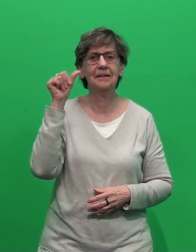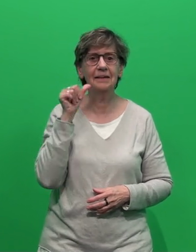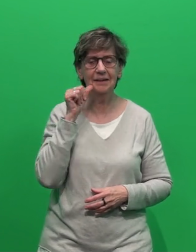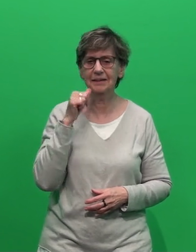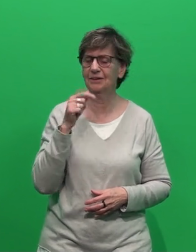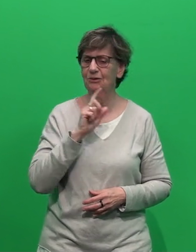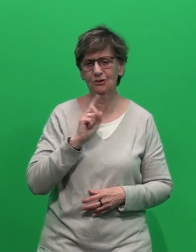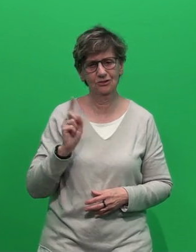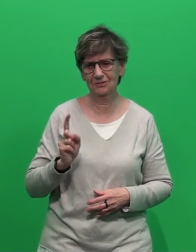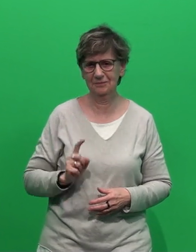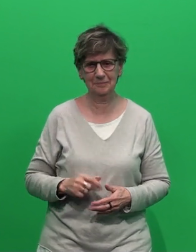No estic embarassada.